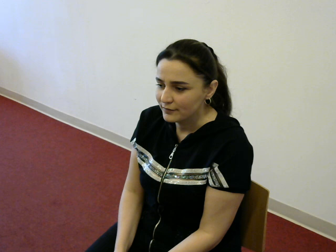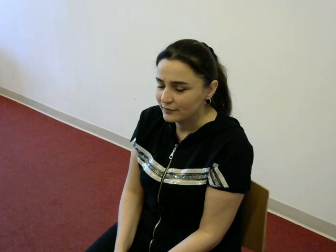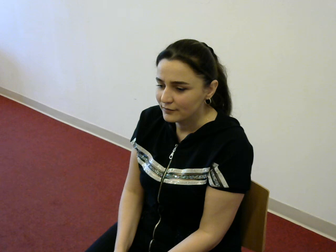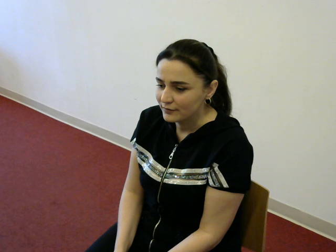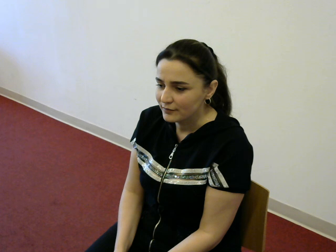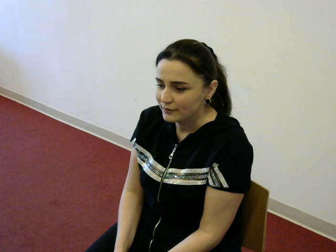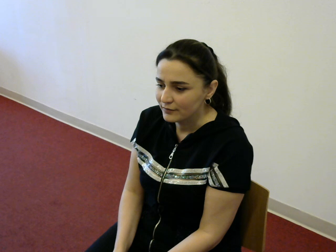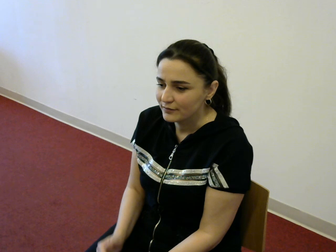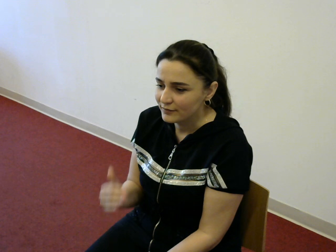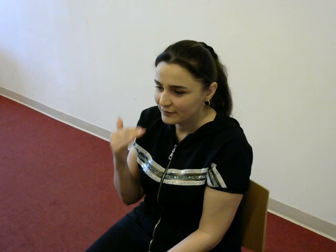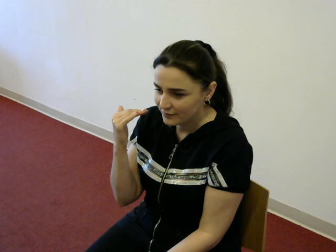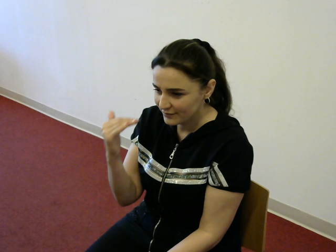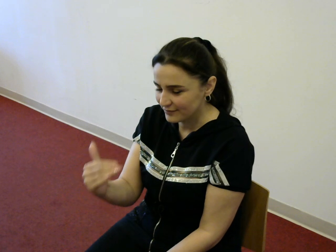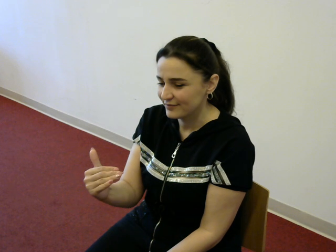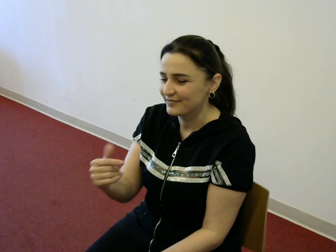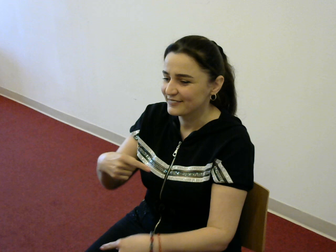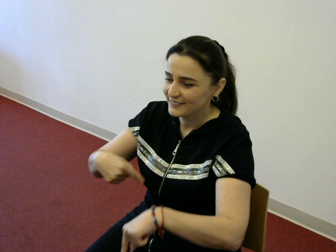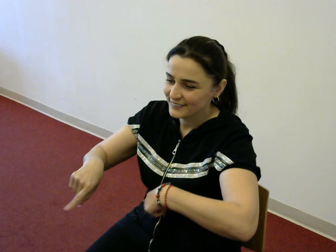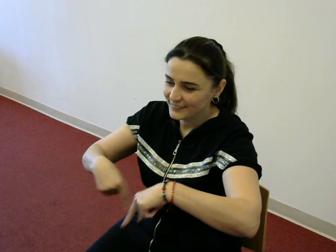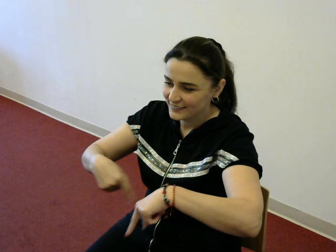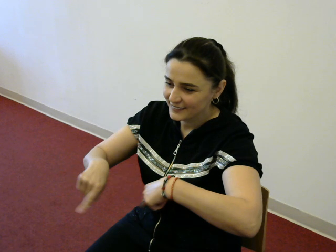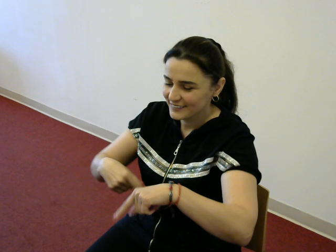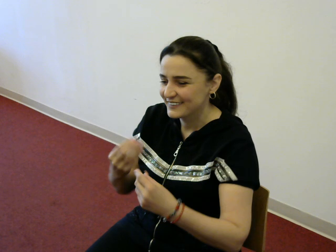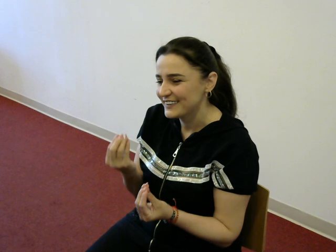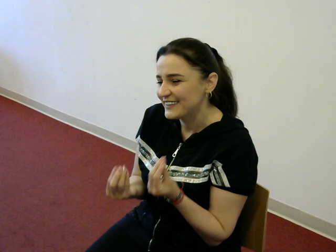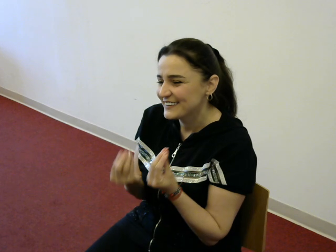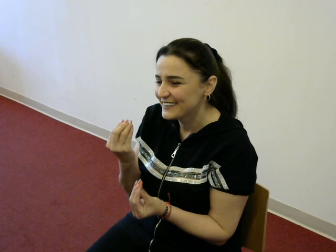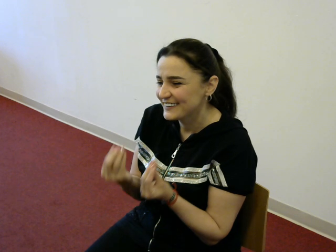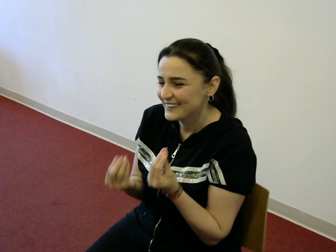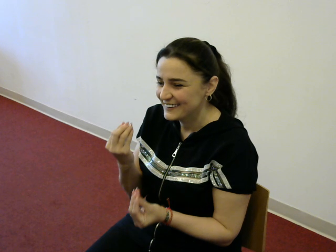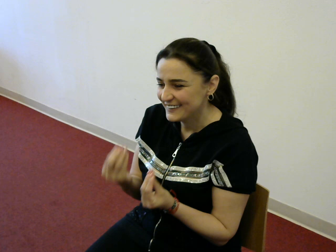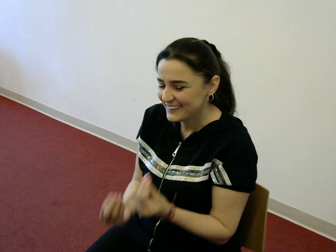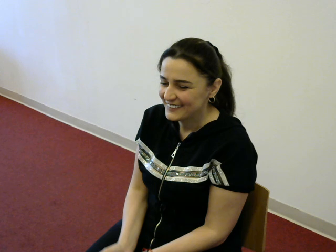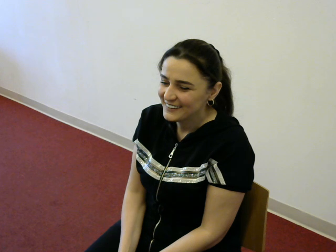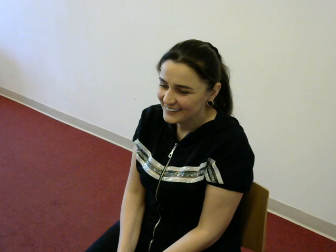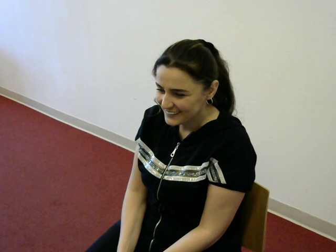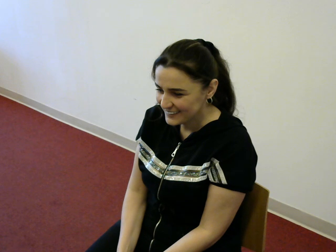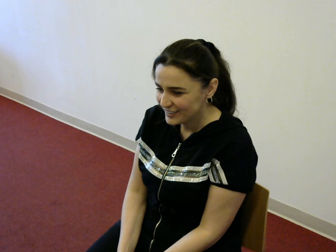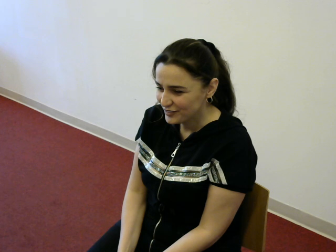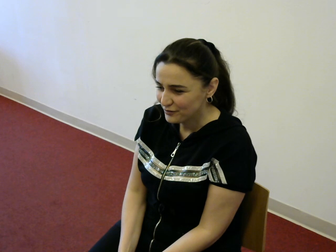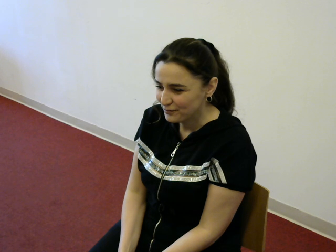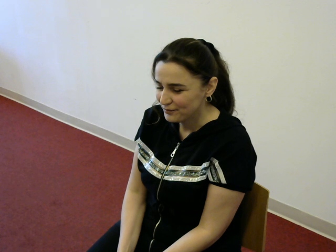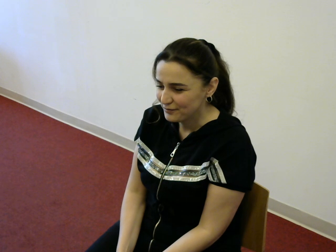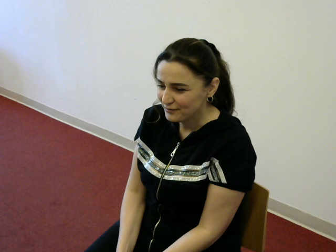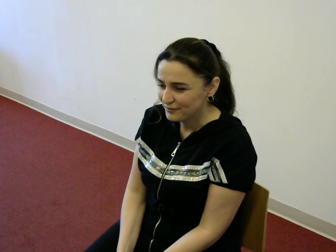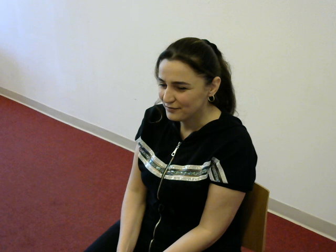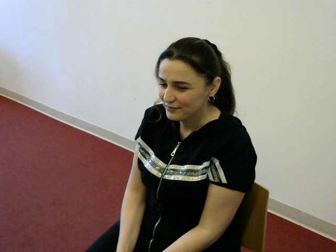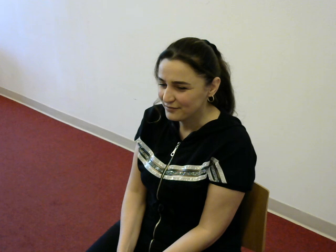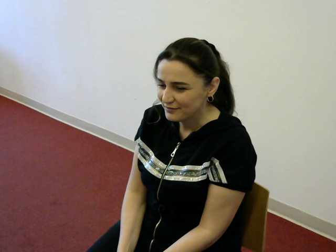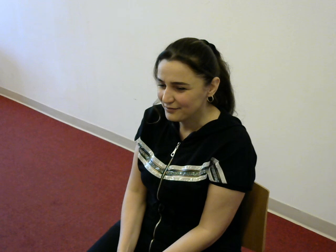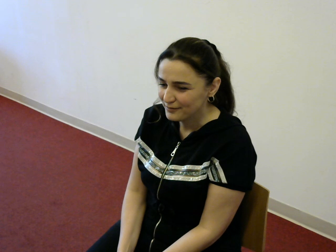Siz futbol oynayırsınız?